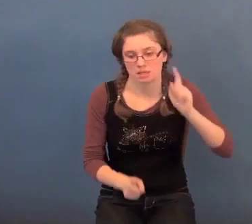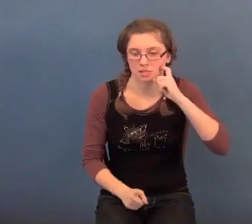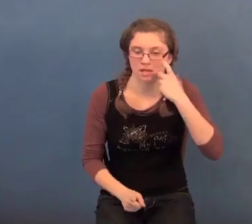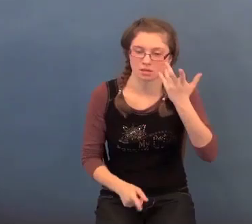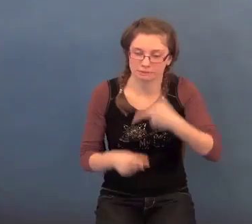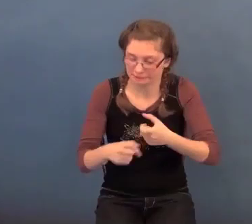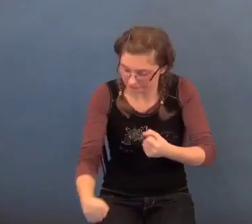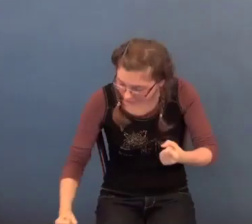Nie wolno piłować metalowej części ławki.